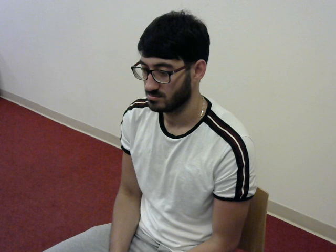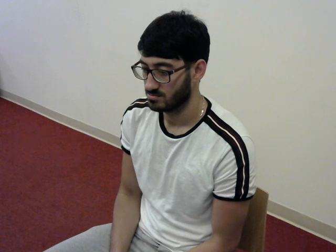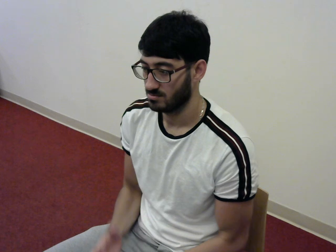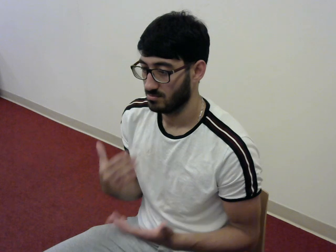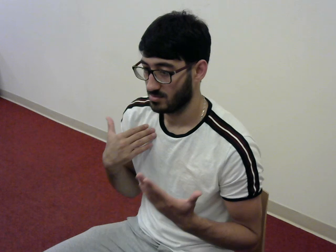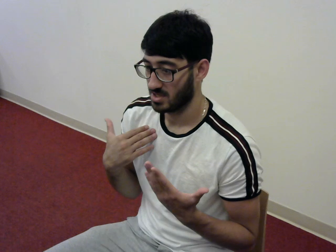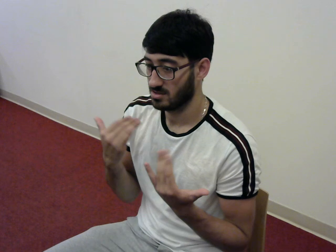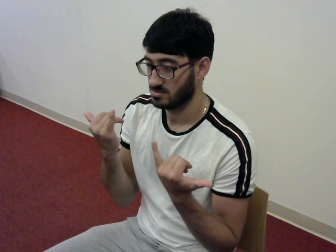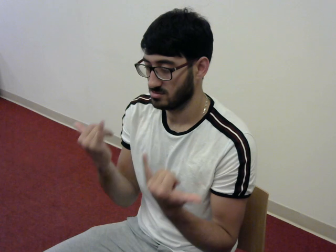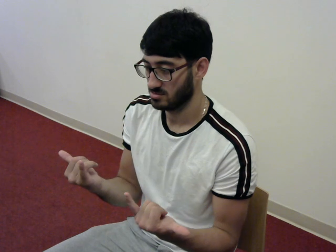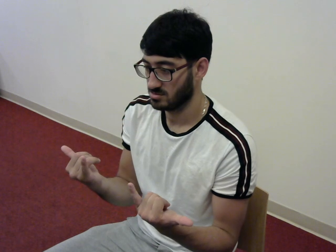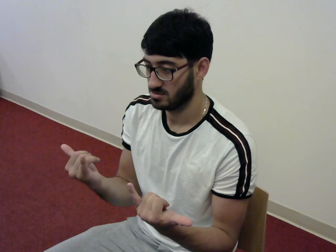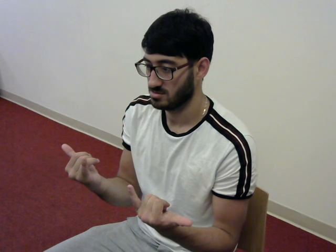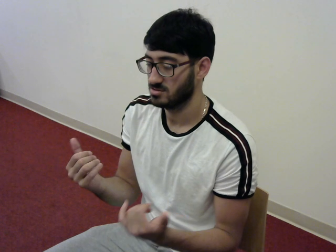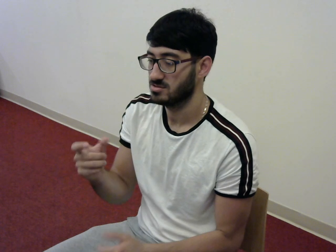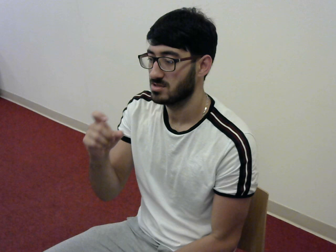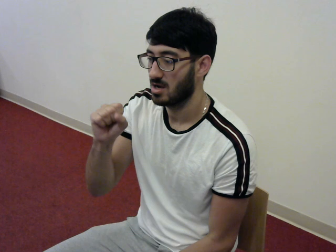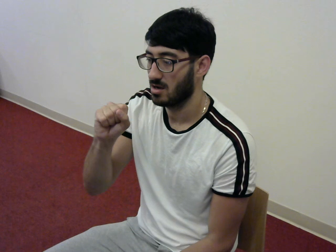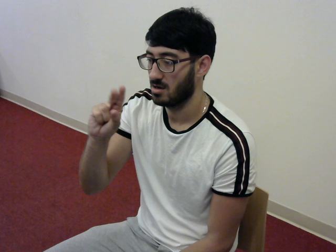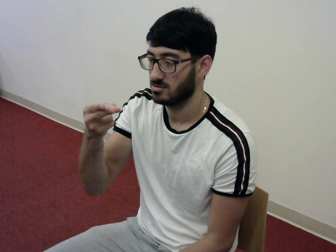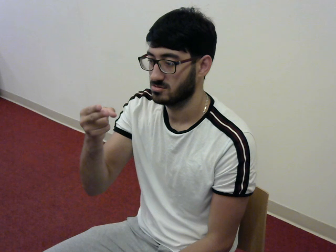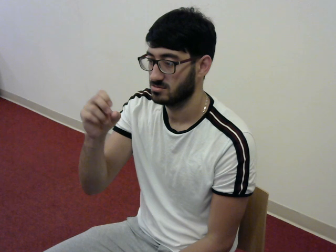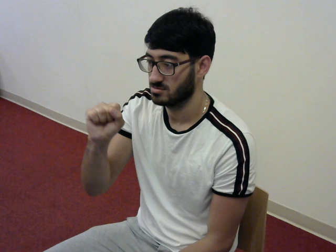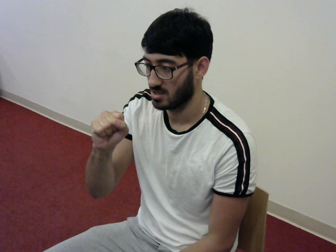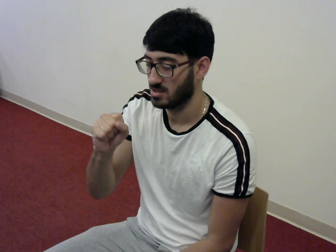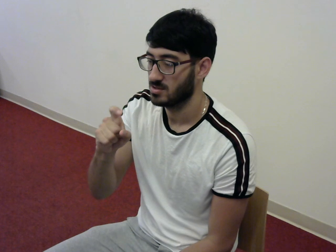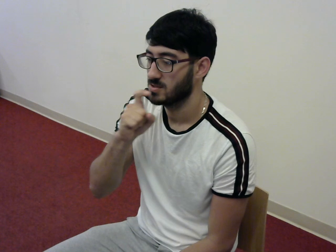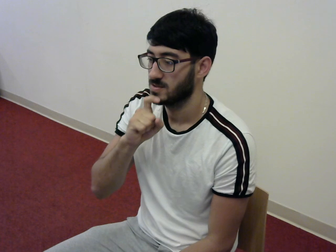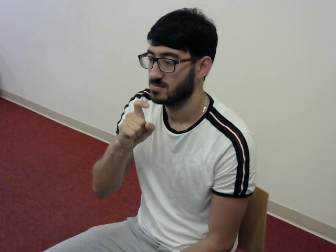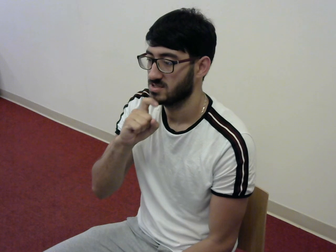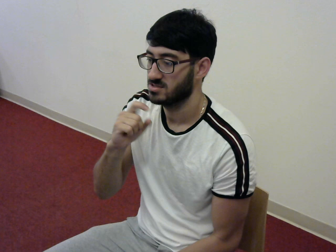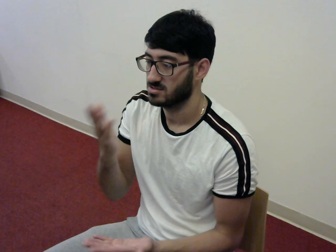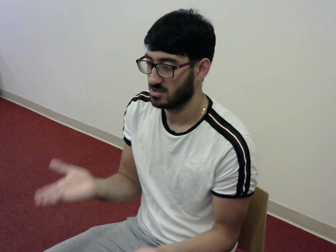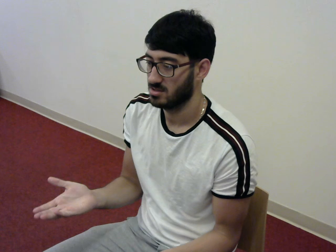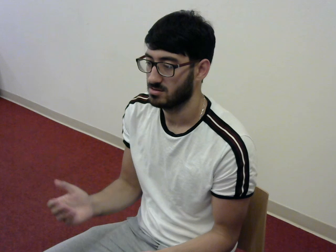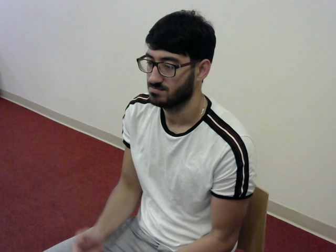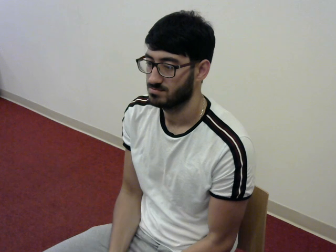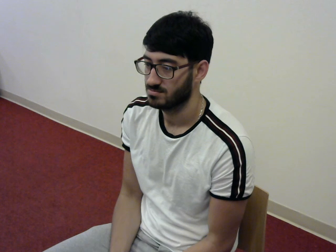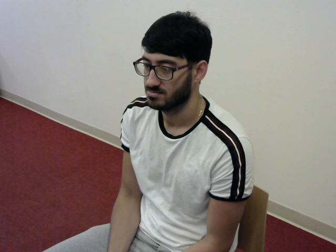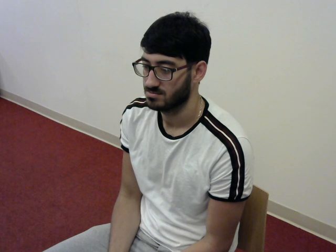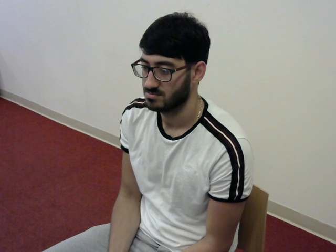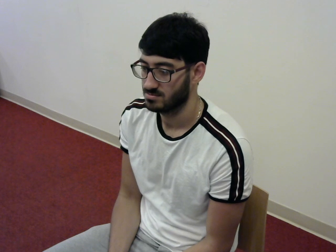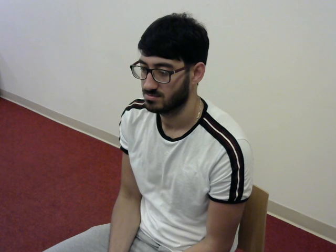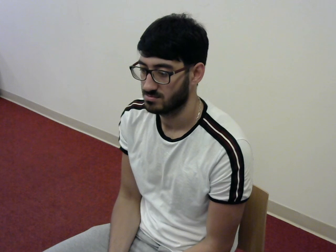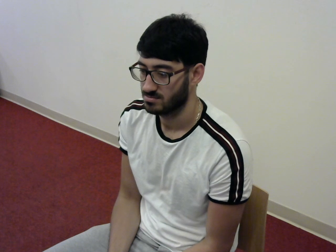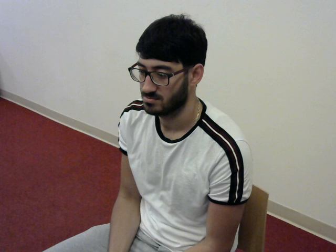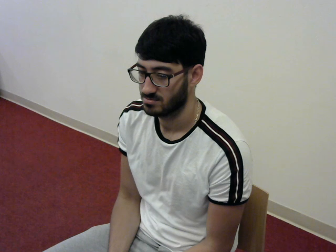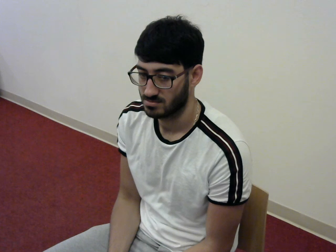Mən indi ADA universitetindəyəm